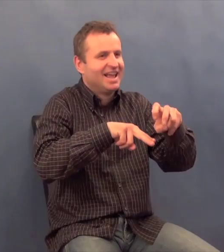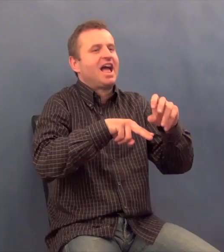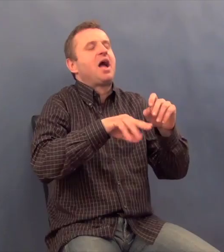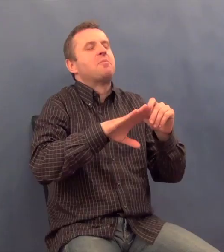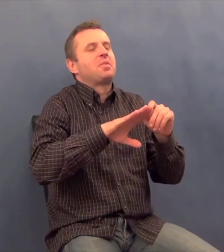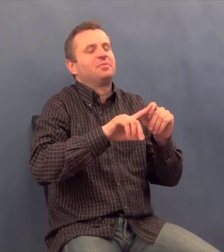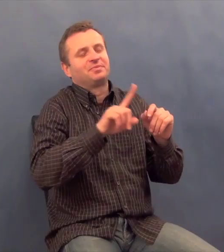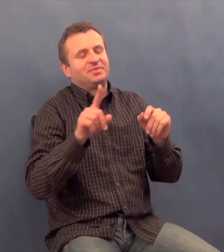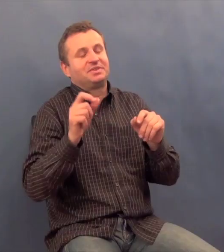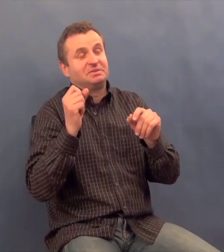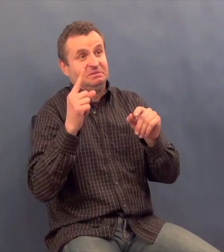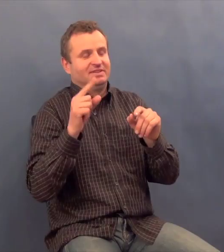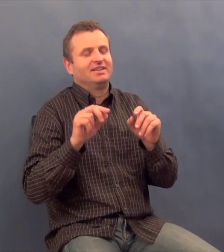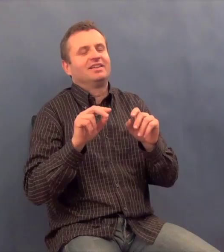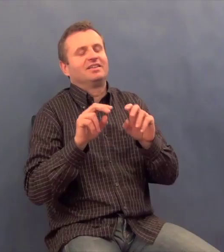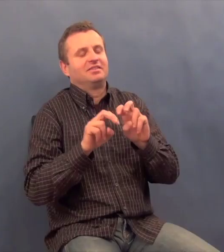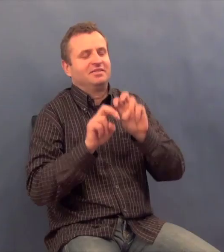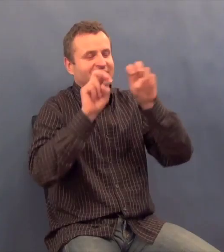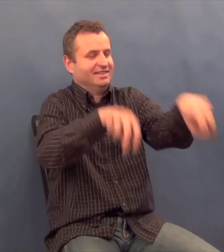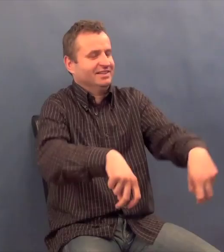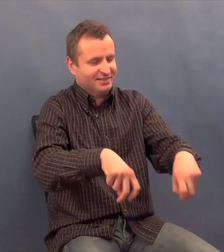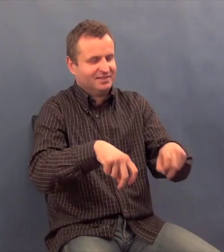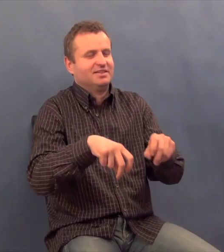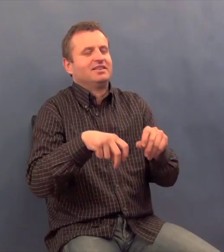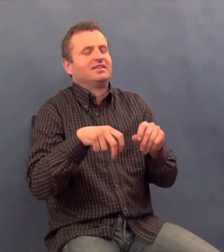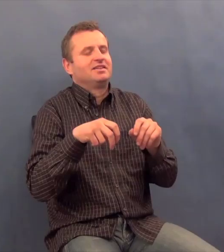Następny obrazek, budzą się i wyskakują z łóżka.